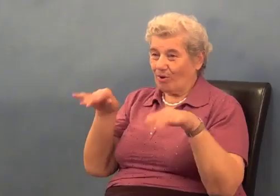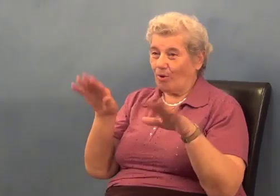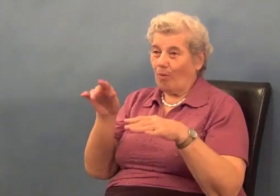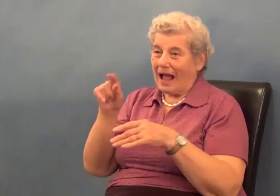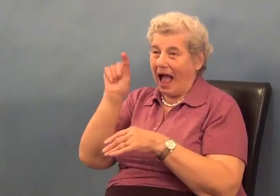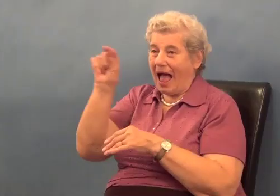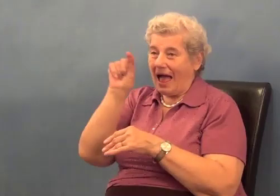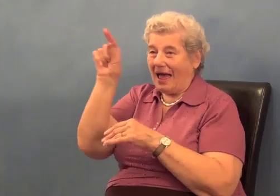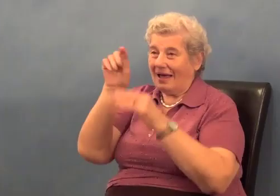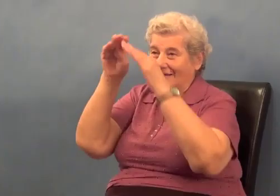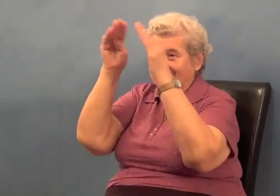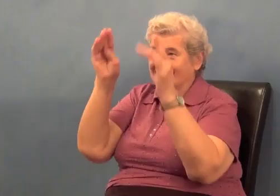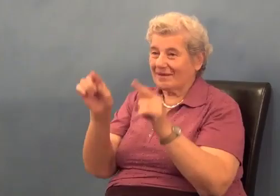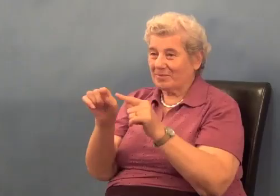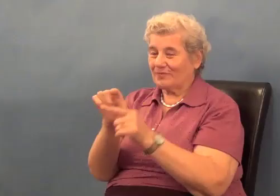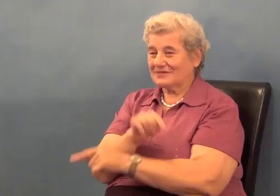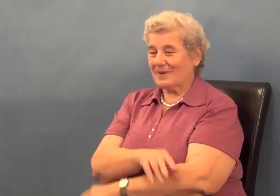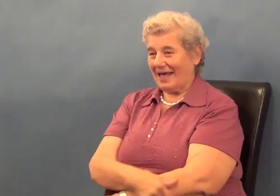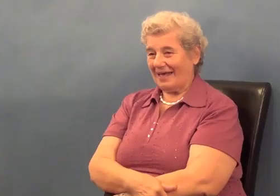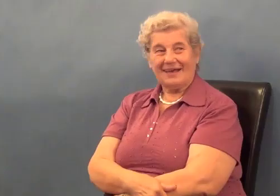Kukułka z domku.